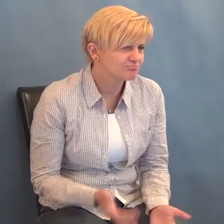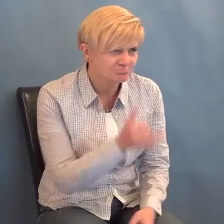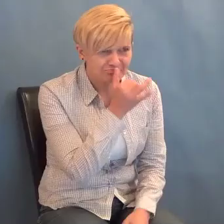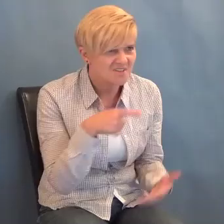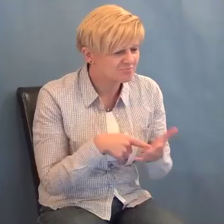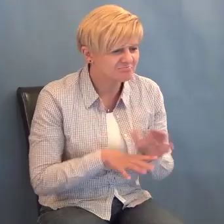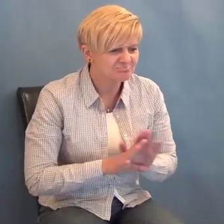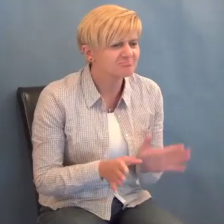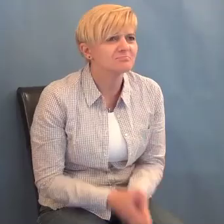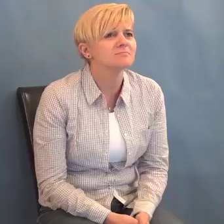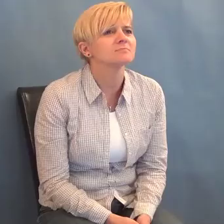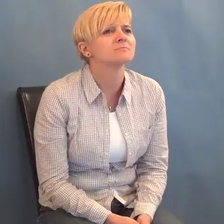Nie, nie da rady w tym terminie.